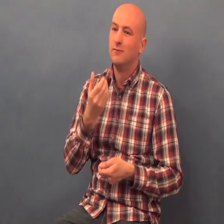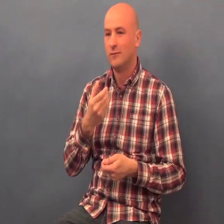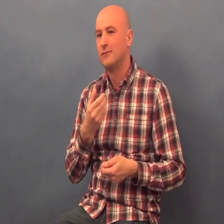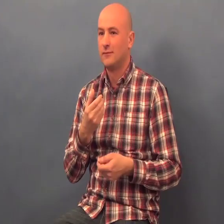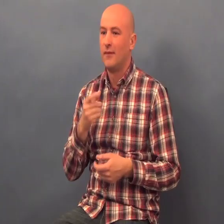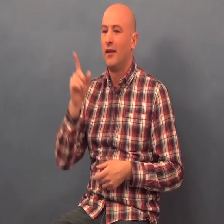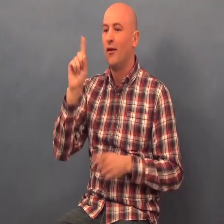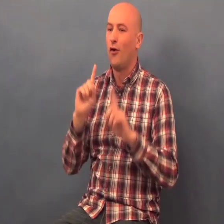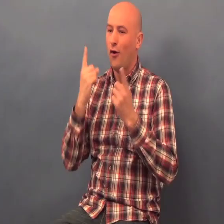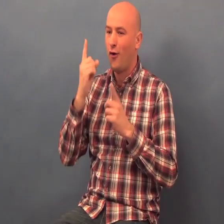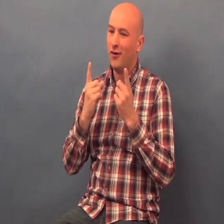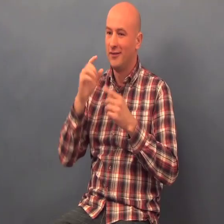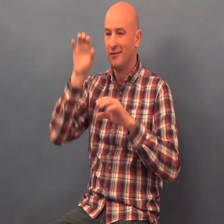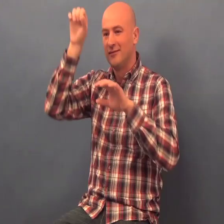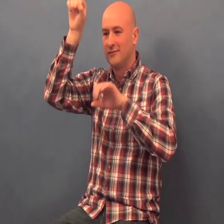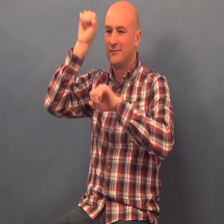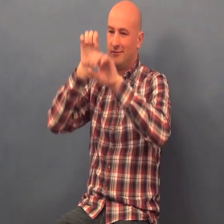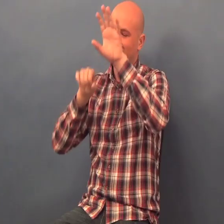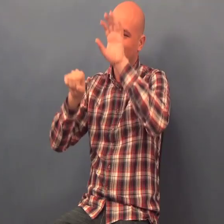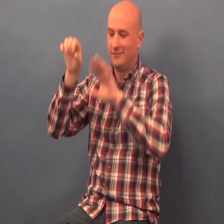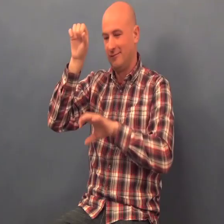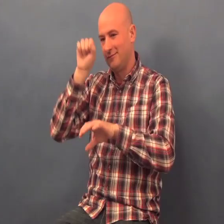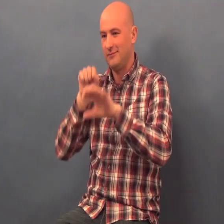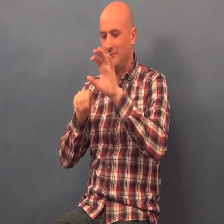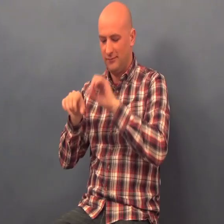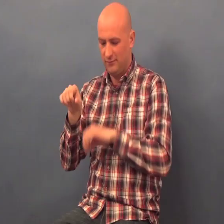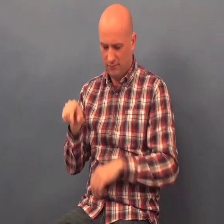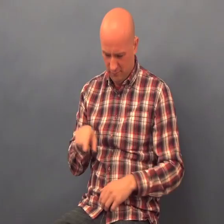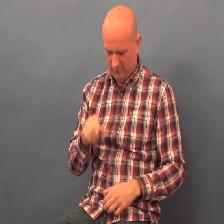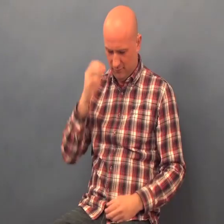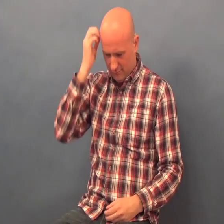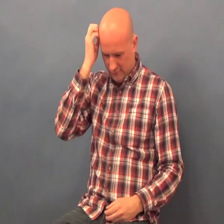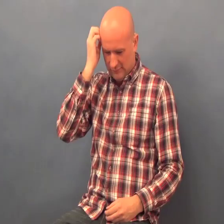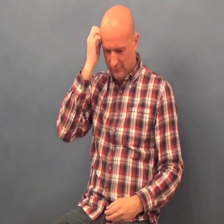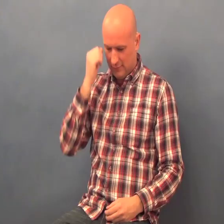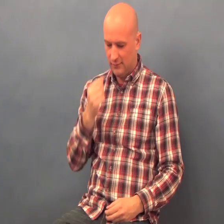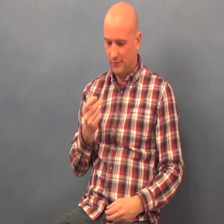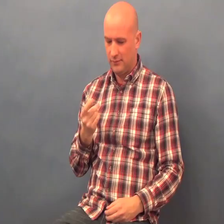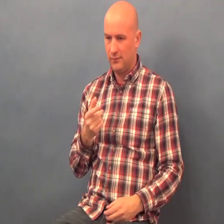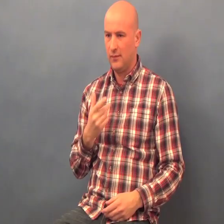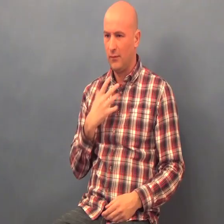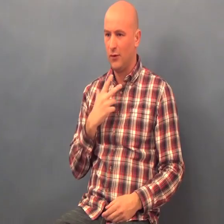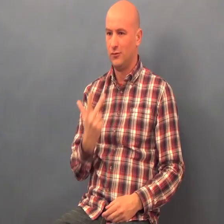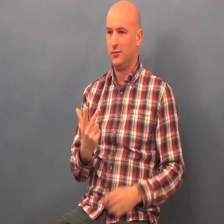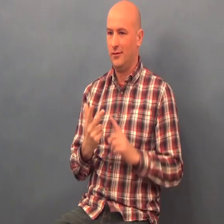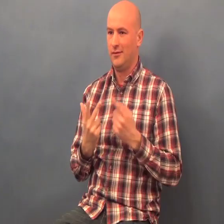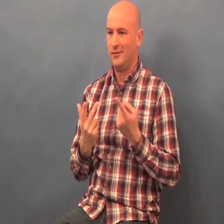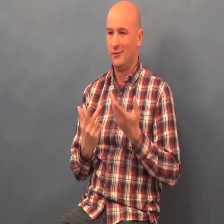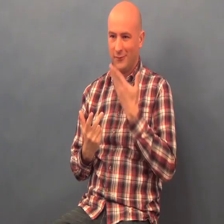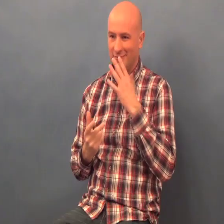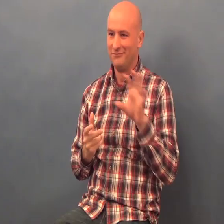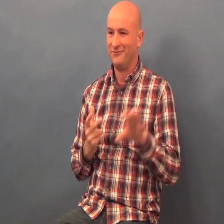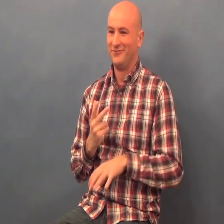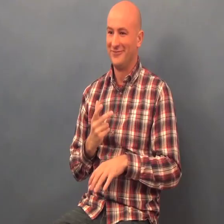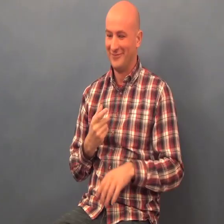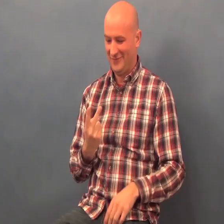Ogrodnik schodzi z drabiny. Widzi, że brakuje jednego kosza. Zastanawia się, co się stało. Jeden kosz został ukradziony.